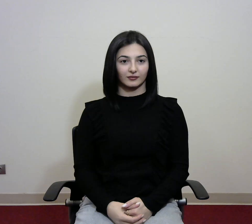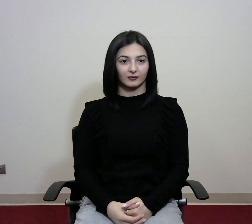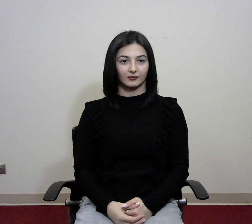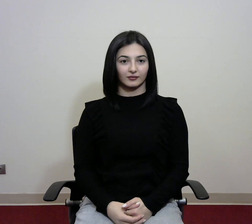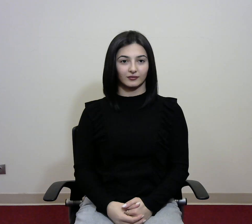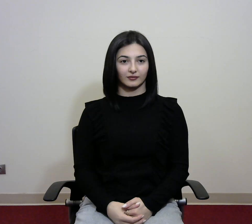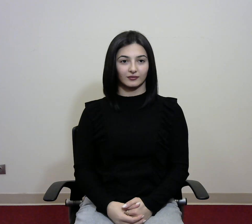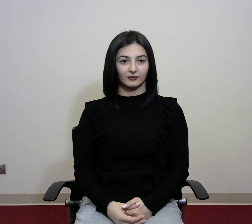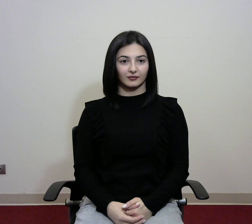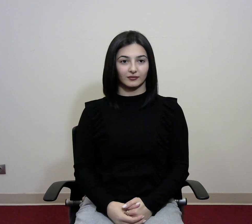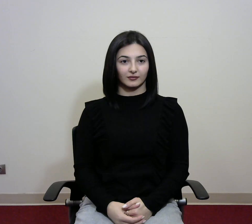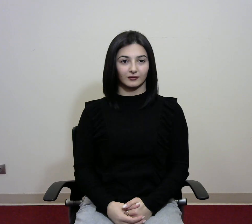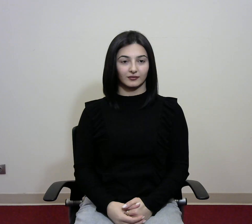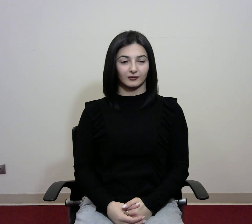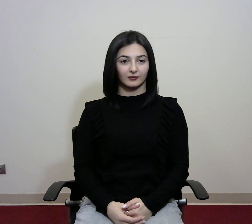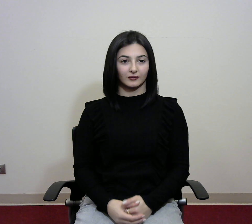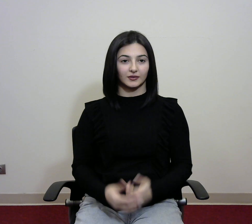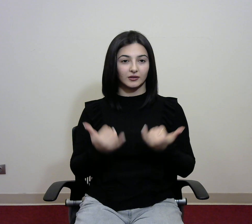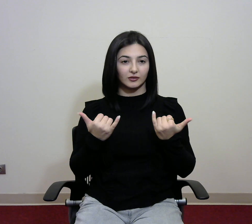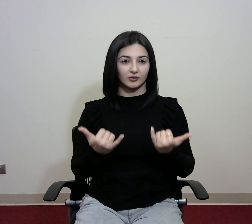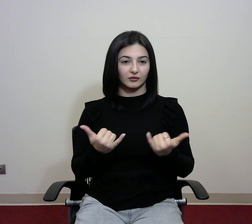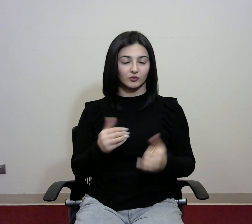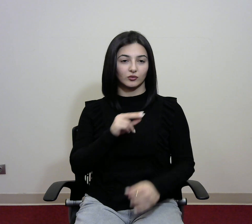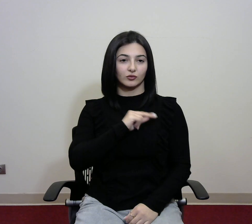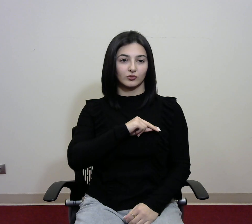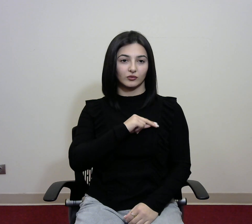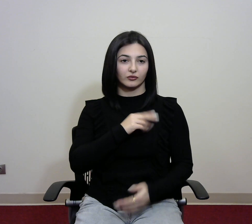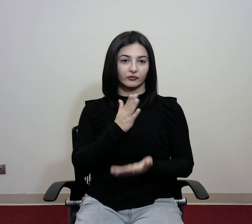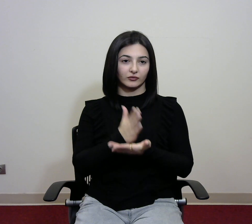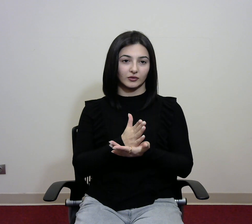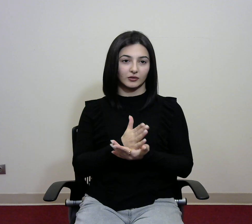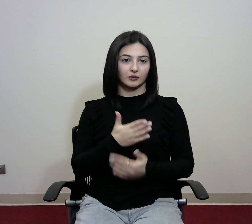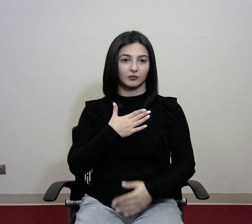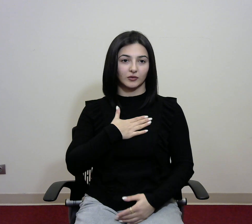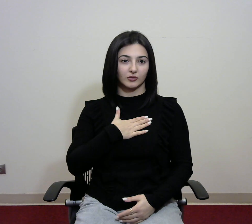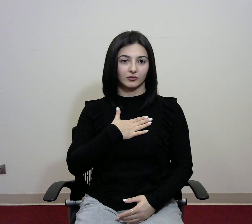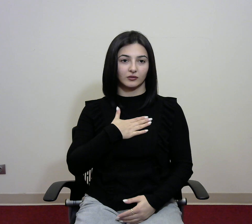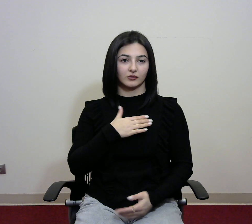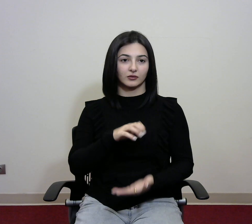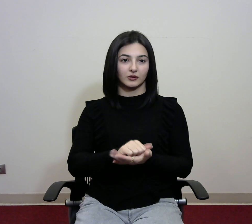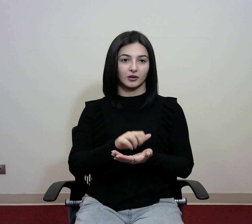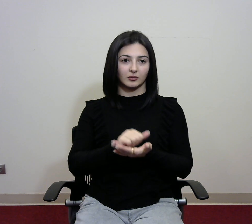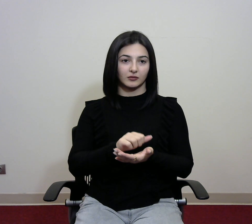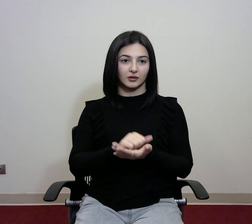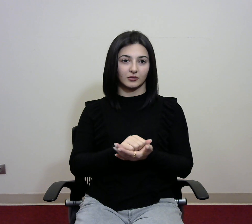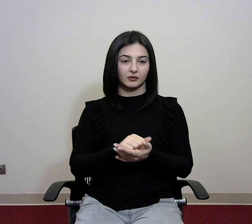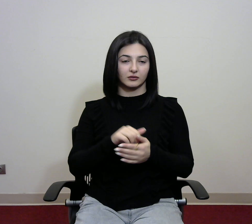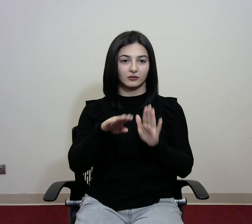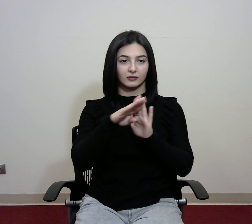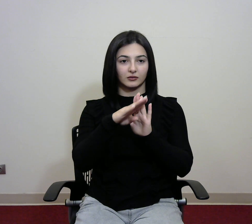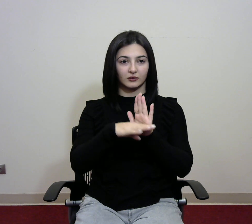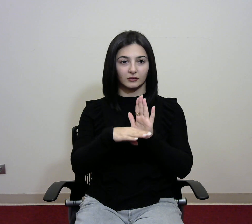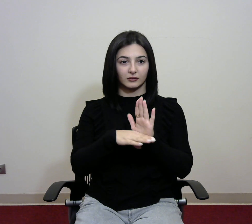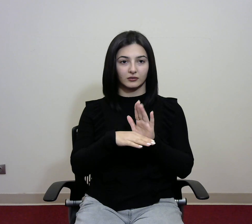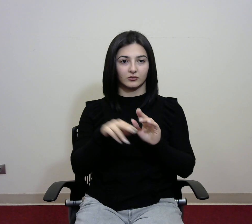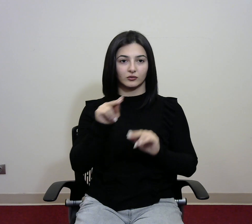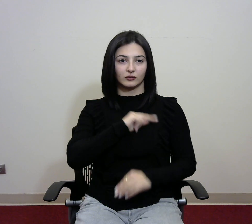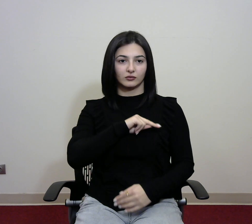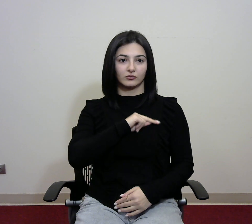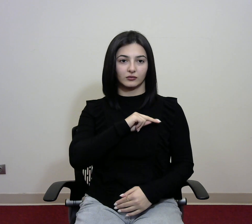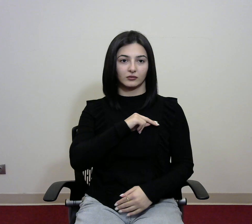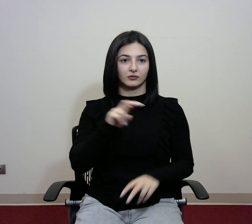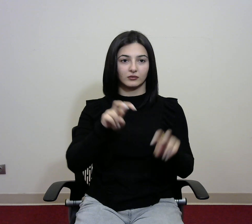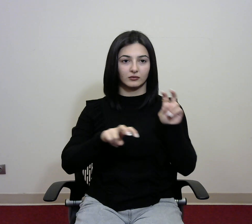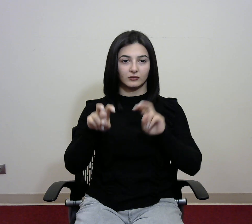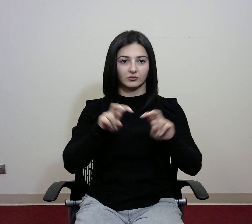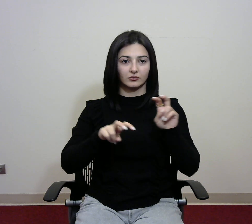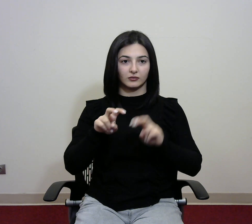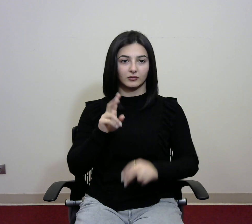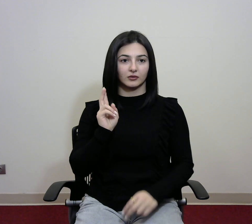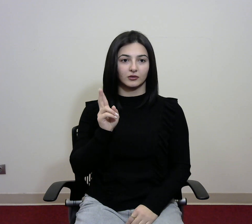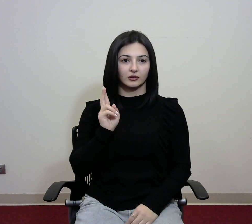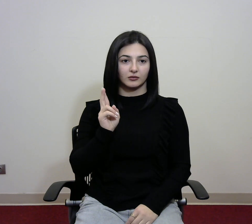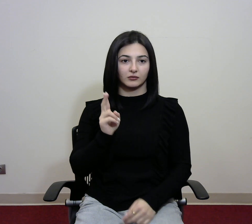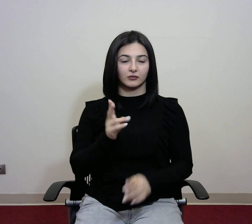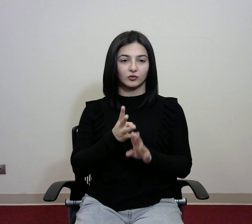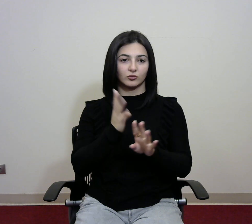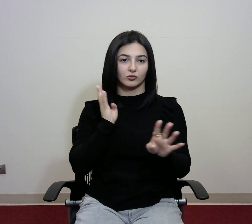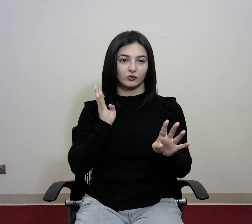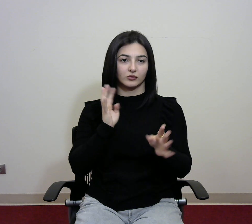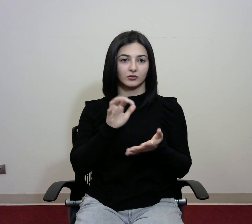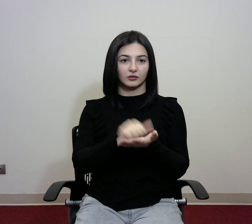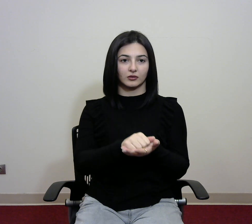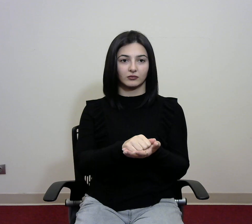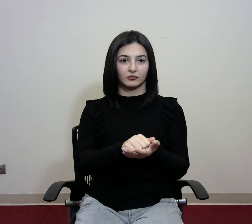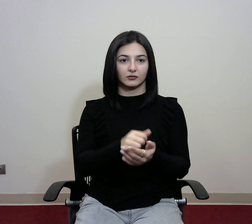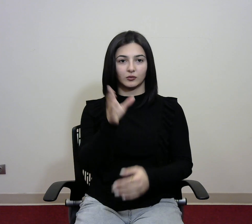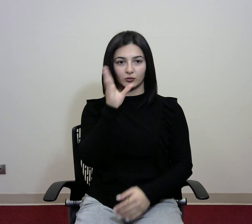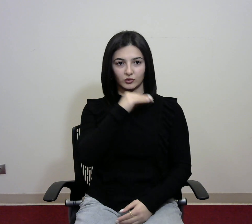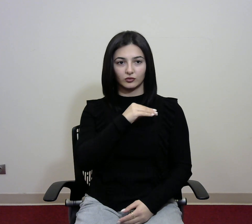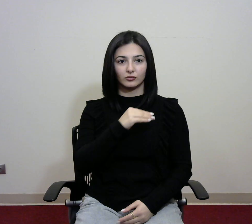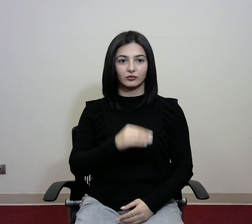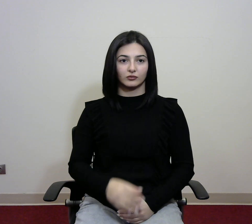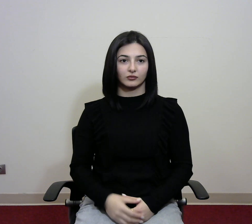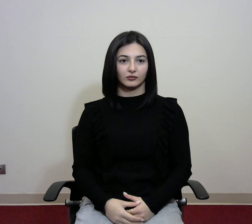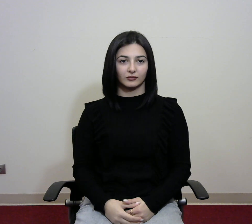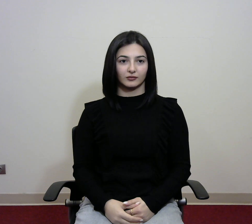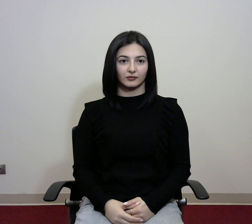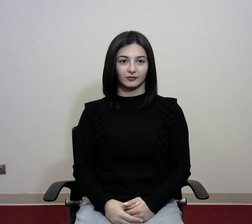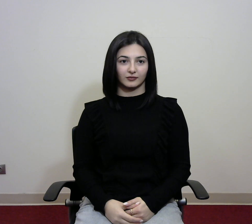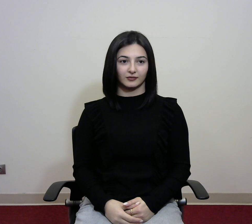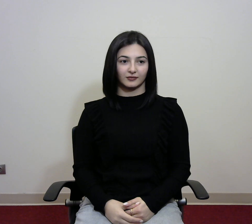İndi işim var, mən Məşğulluq sistemində iş axtaran kimi növbə tuta bilərəmmi?